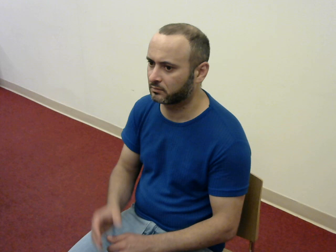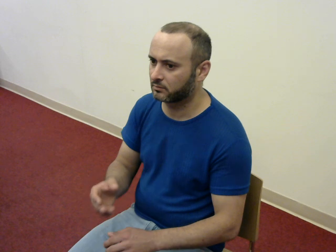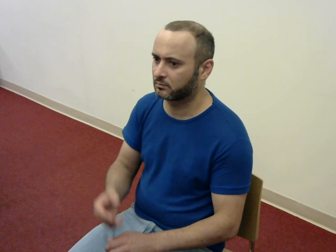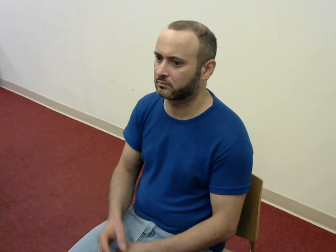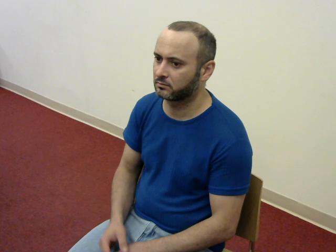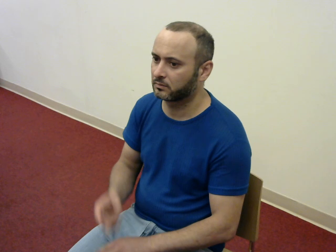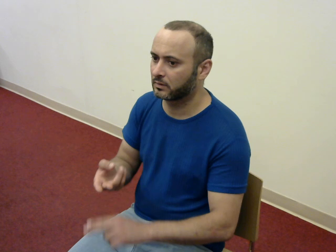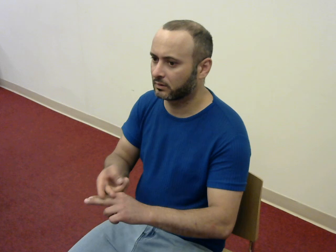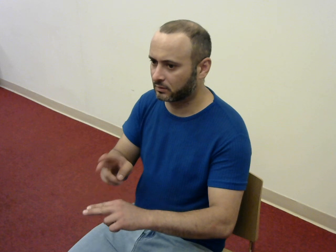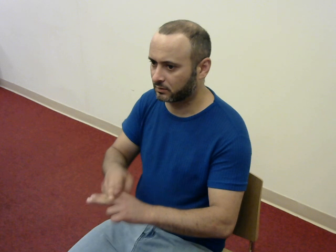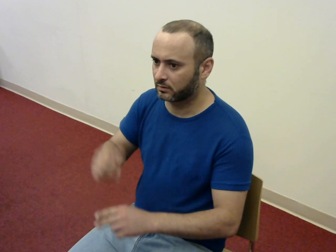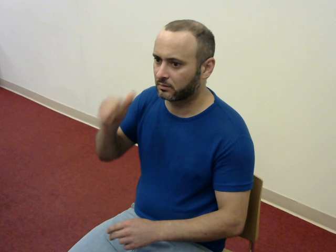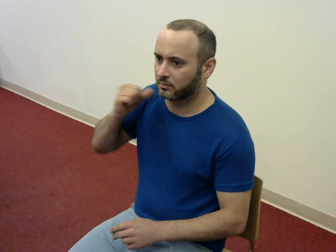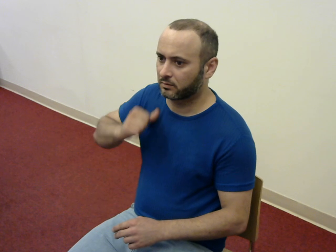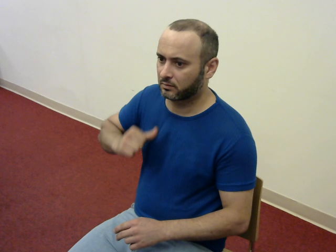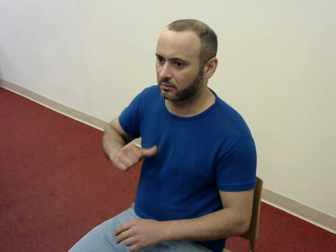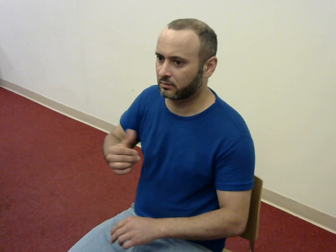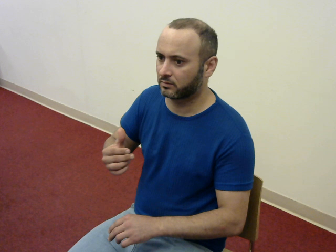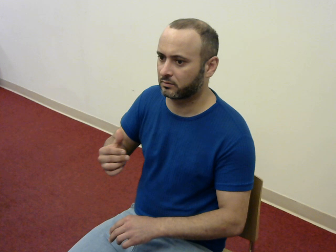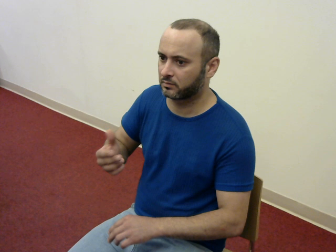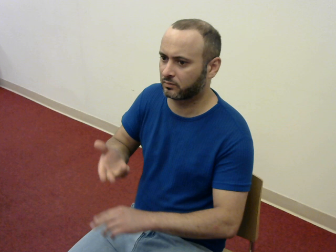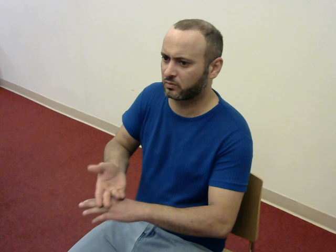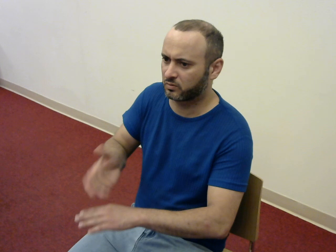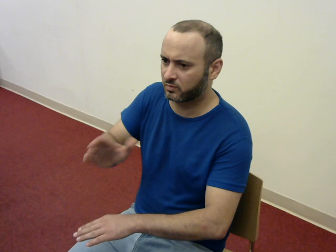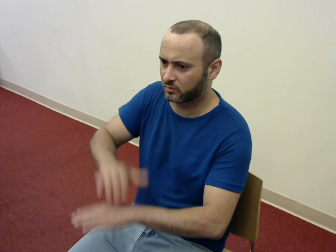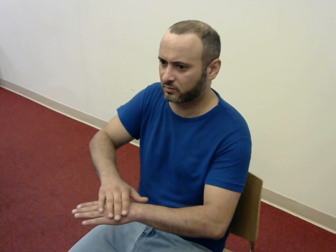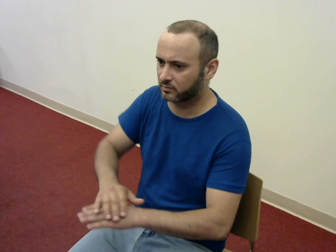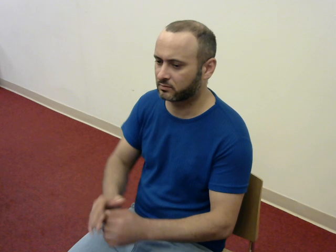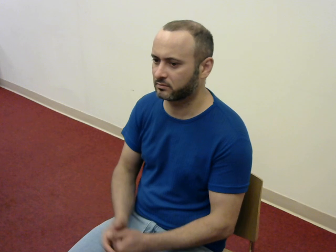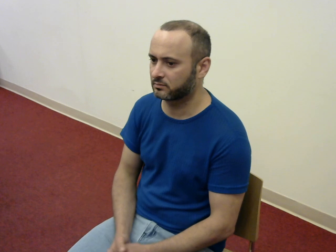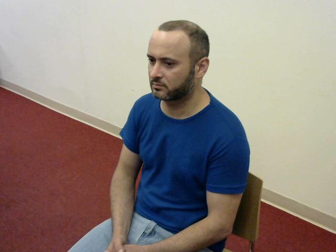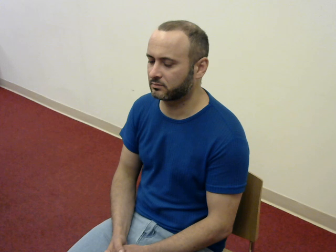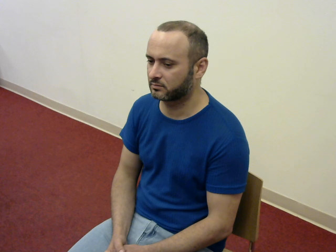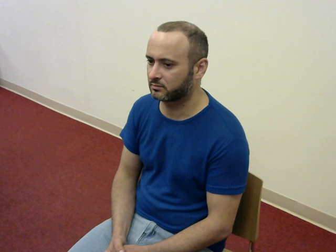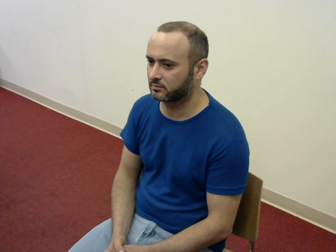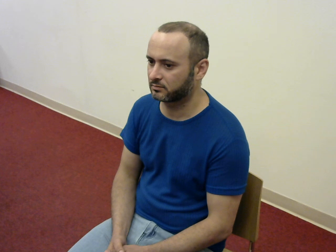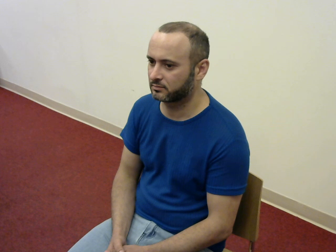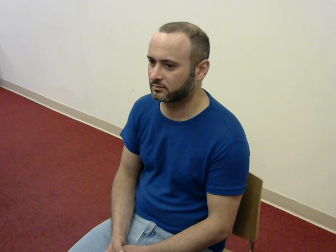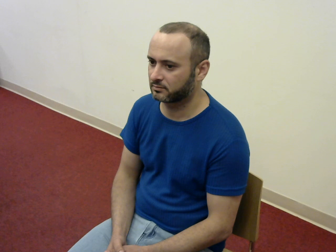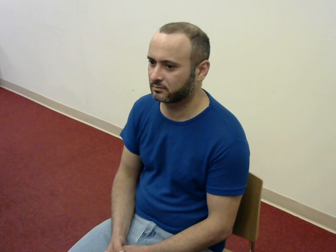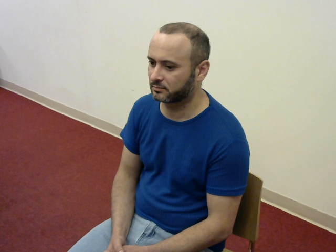Bu çanta ağırdır